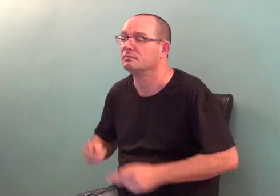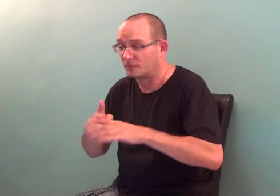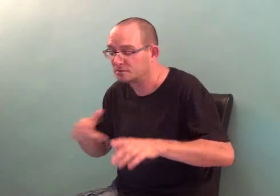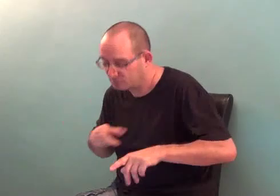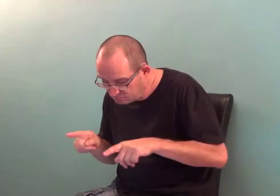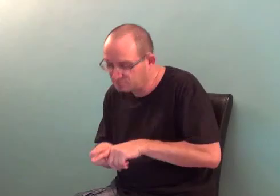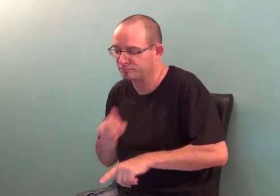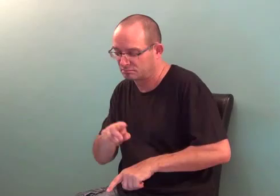Dwudziestego ósmego tak samo.